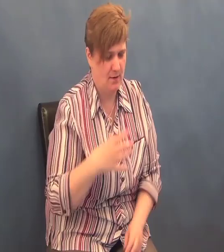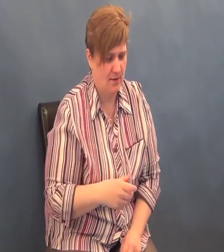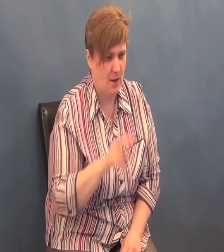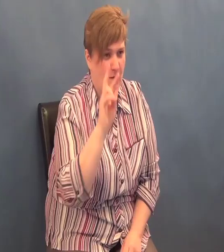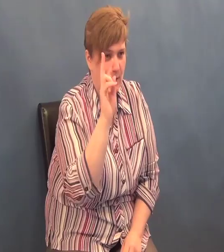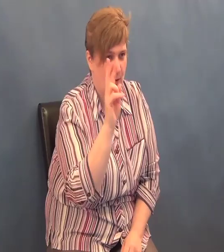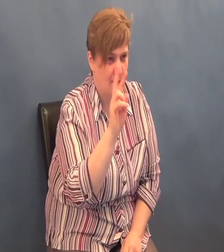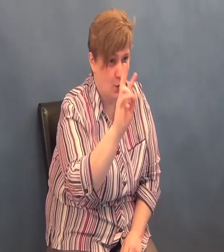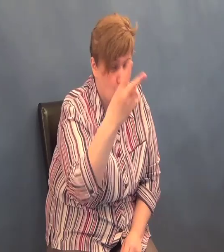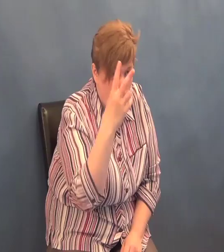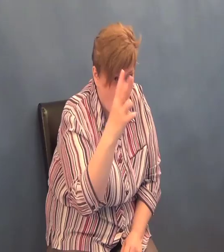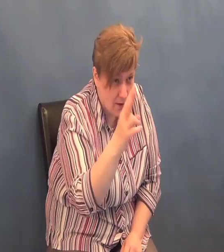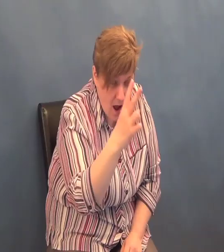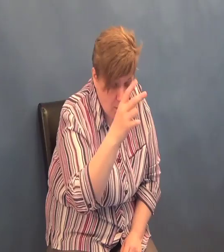Drugiego.